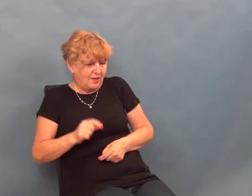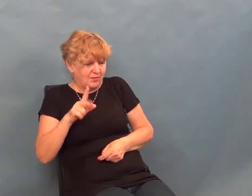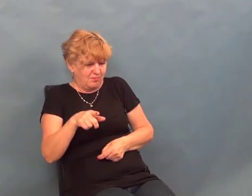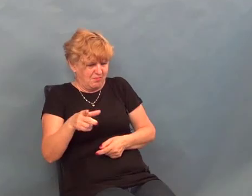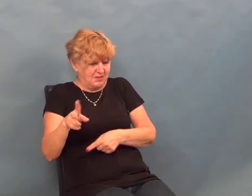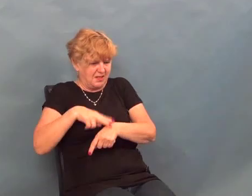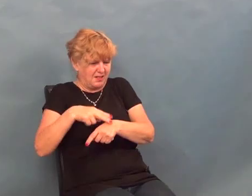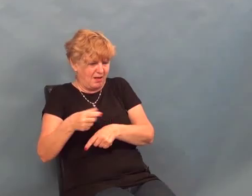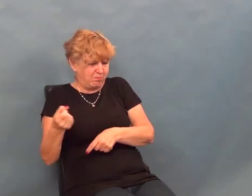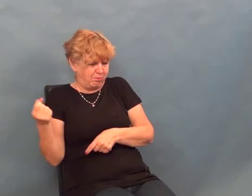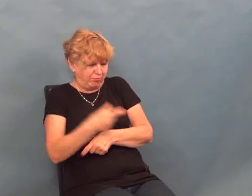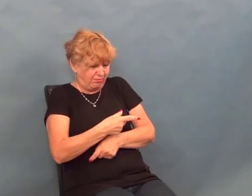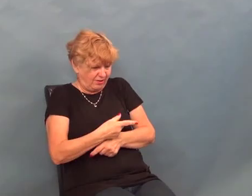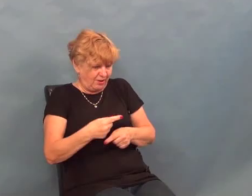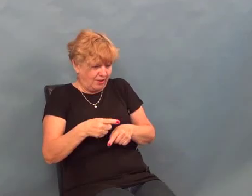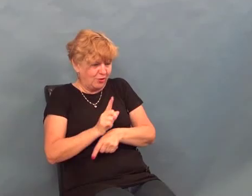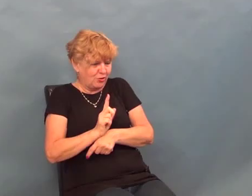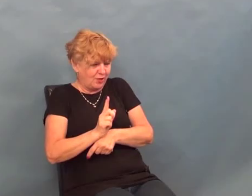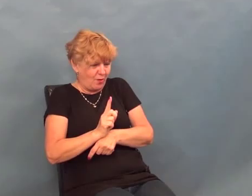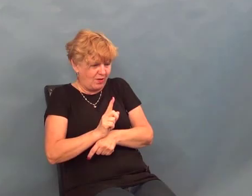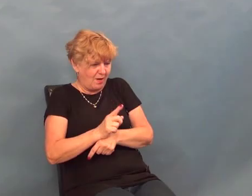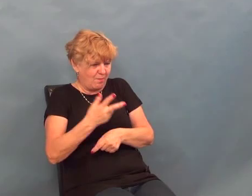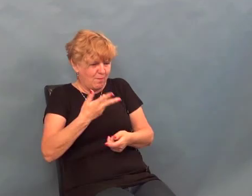Potem zegar wystrzelił wskazówkę.